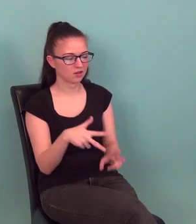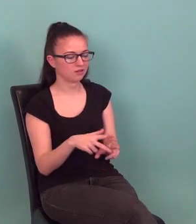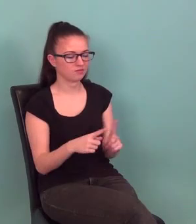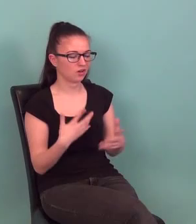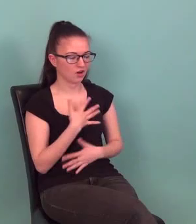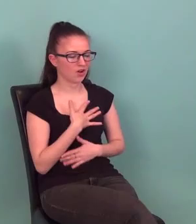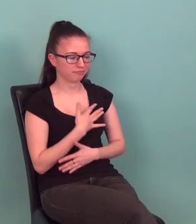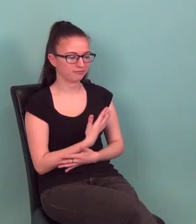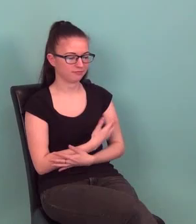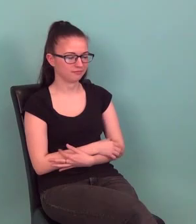Nie wolno kąpać koni.